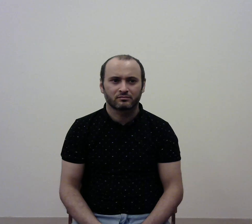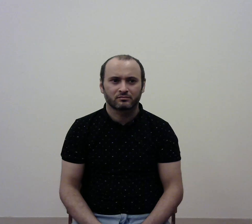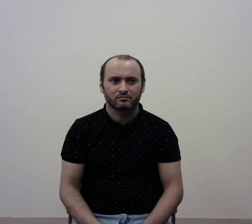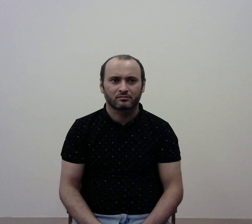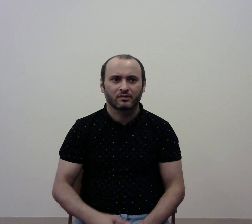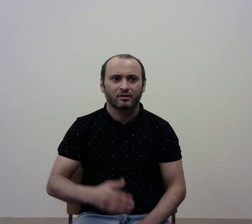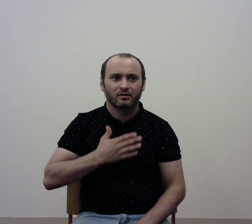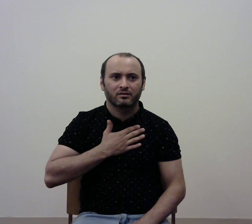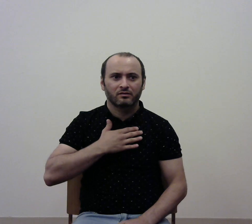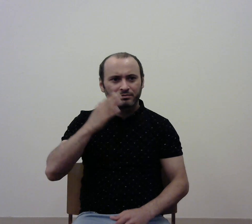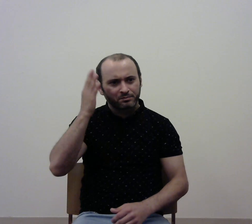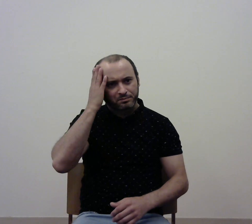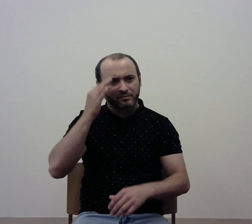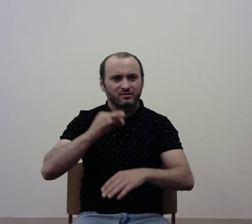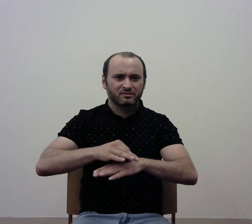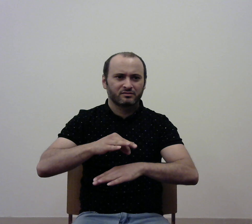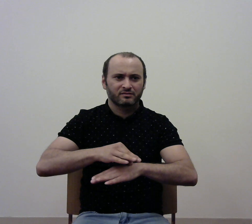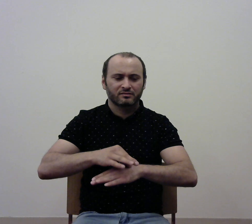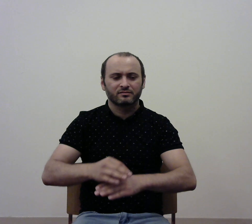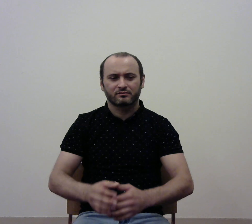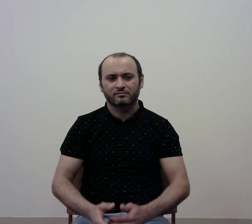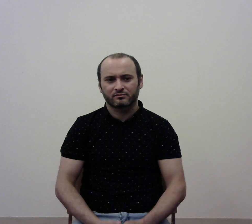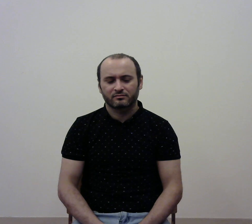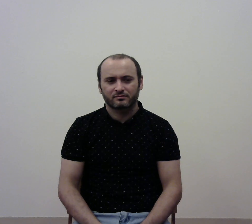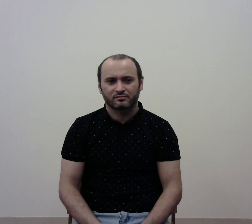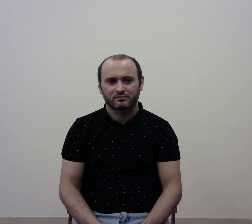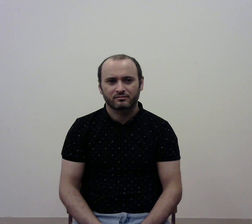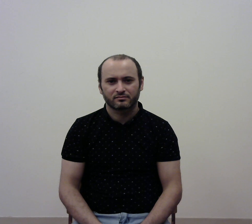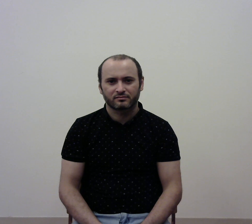Mənim başım ağrıyır